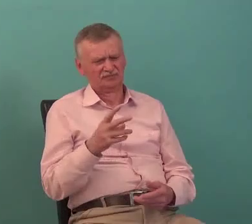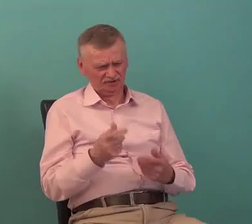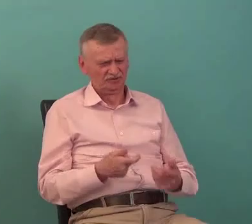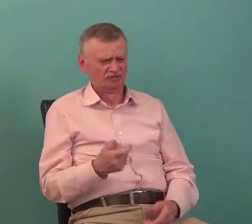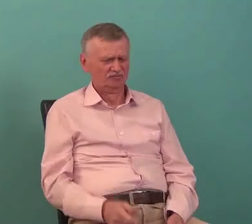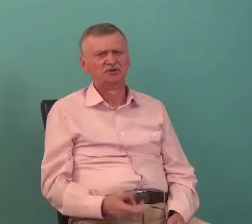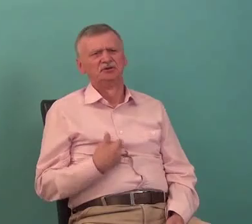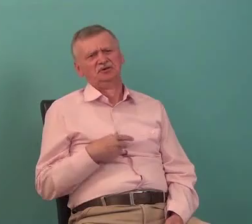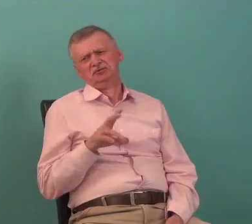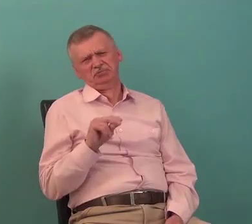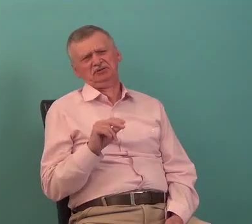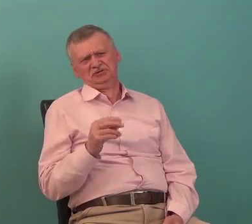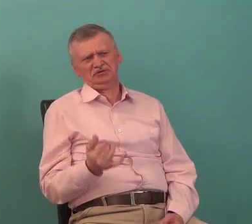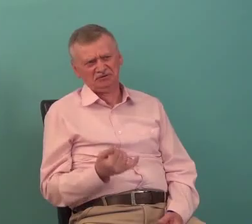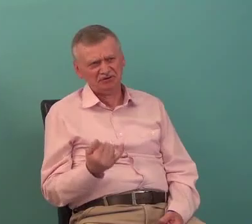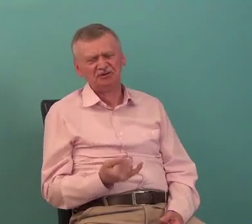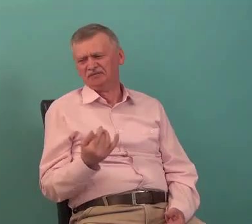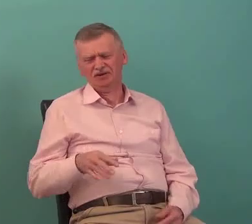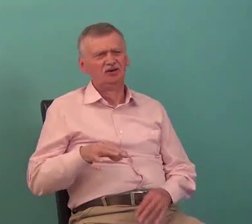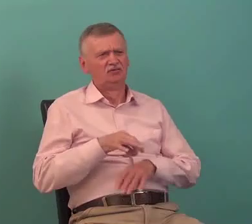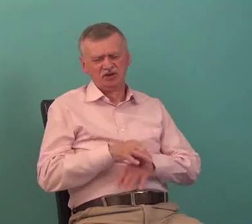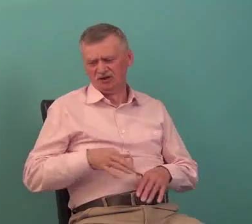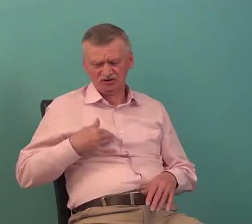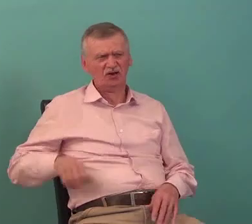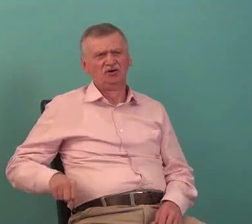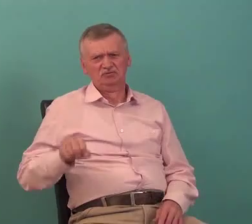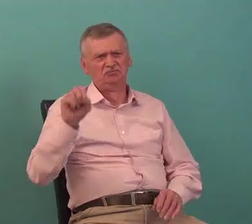Ja w poniedziałek zawsze odprowadzam kogoś.